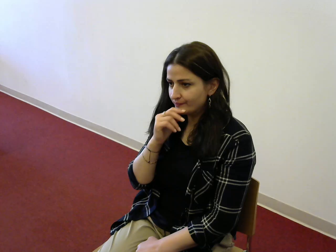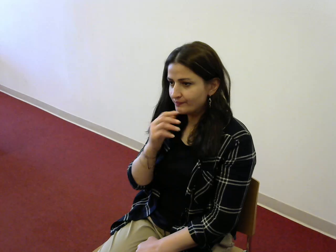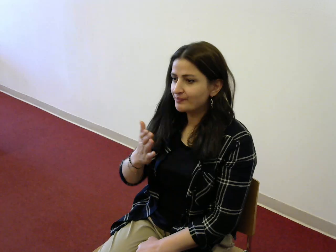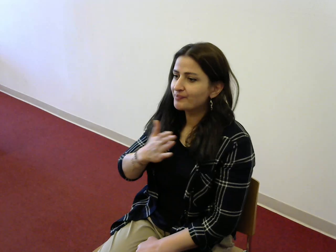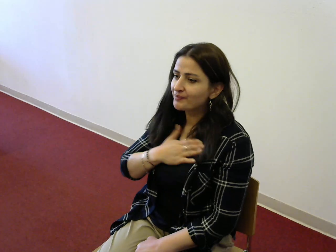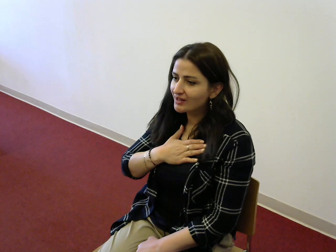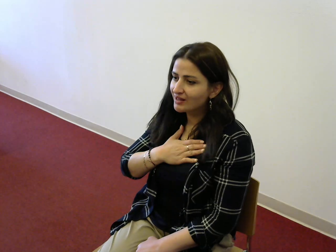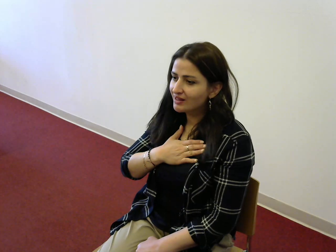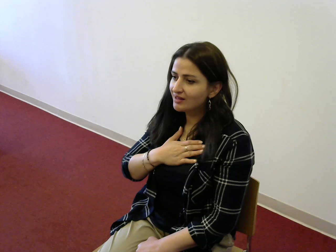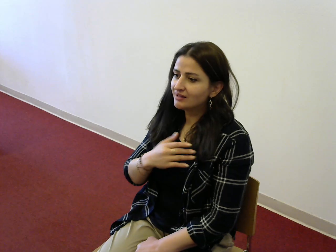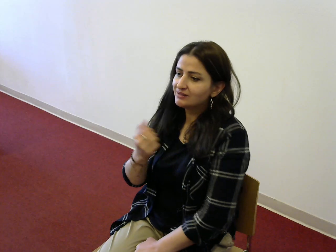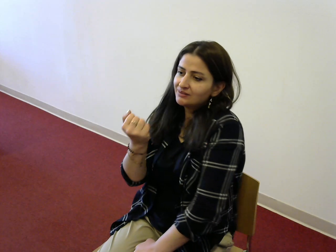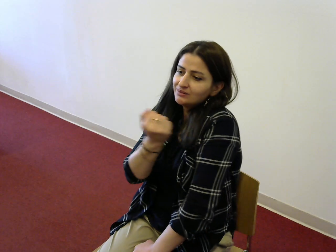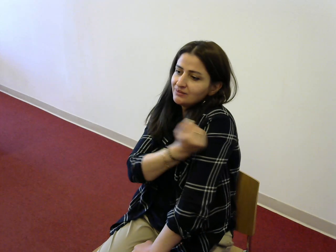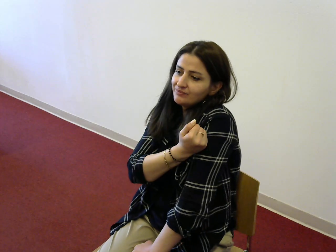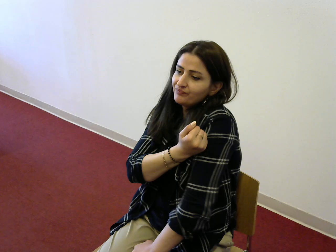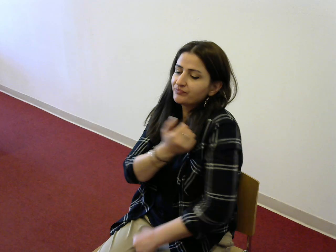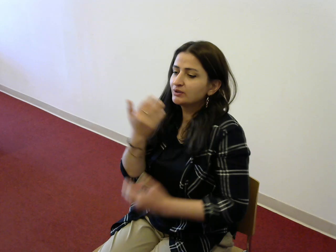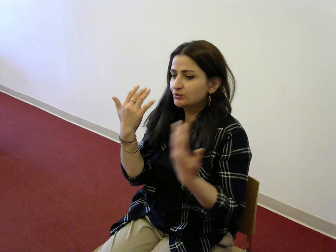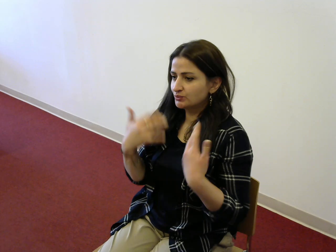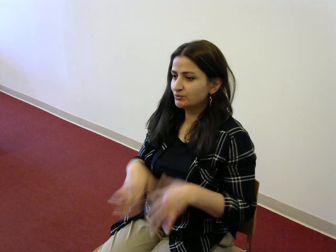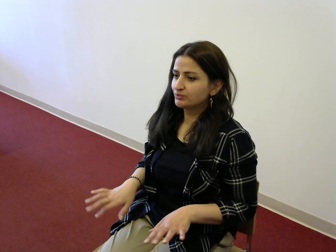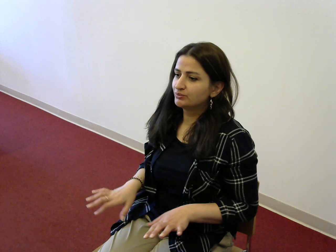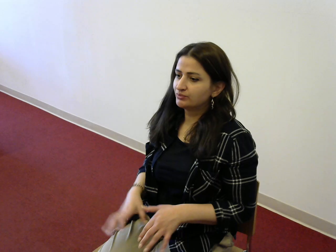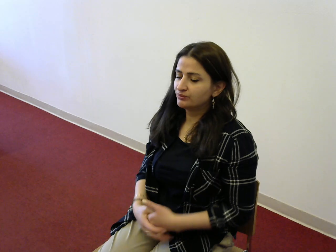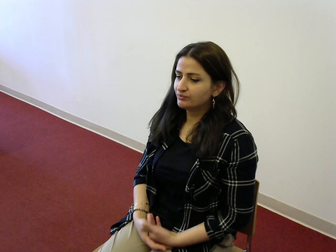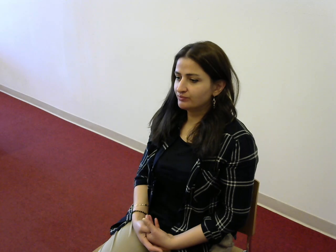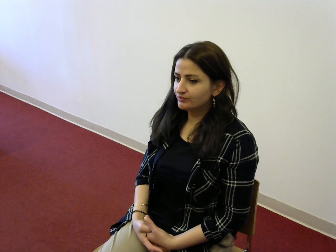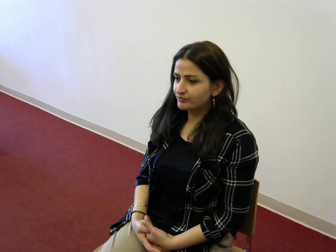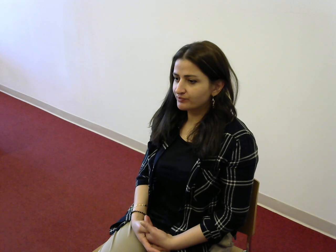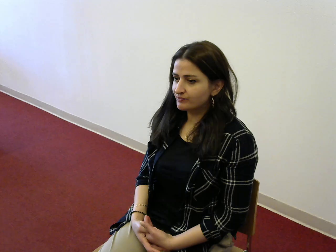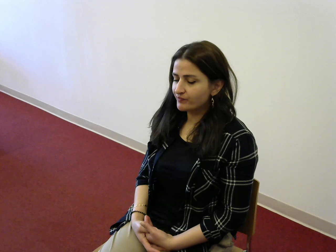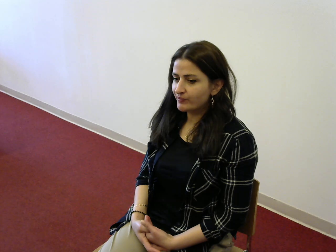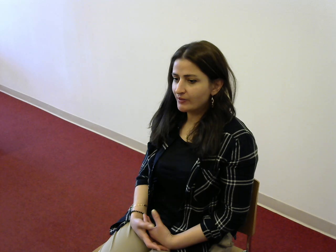Mən vaksin vurdurmuşam